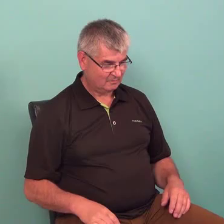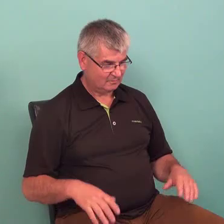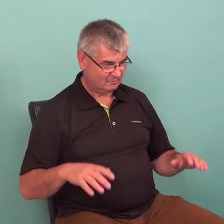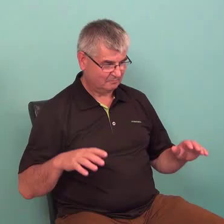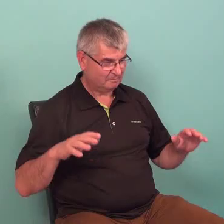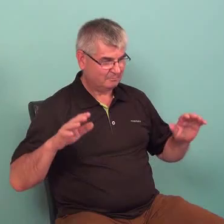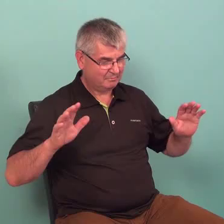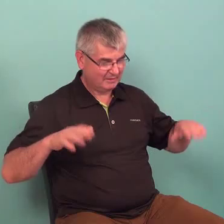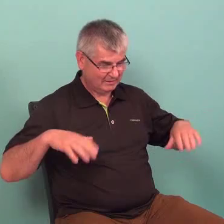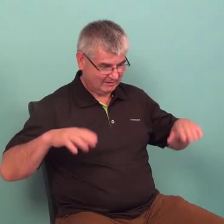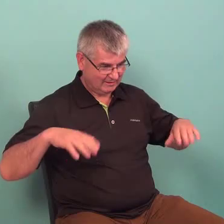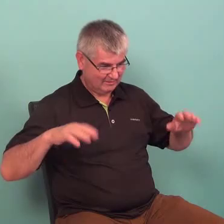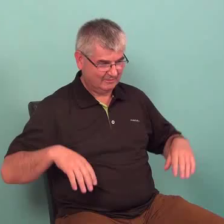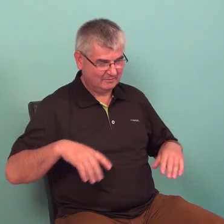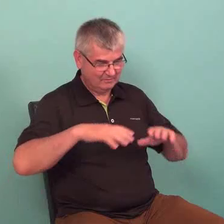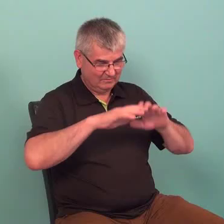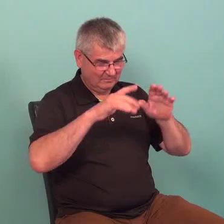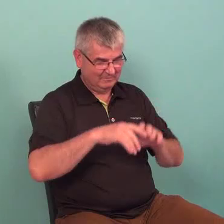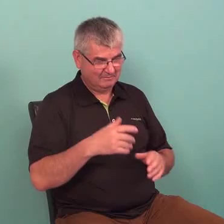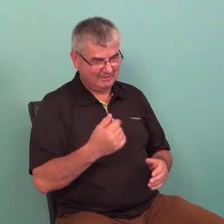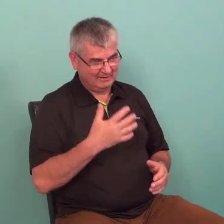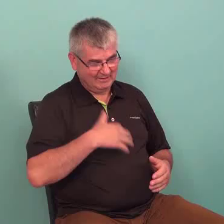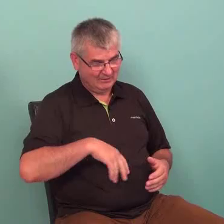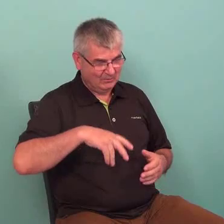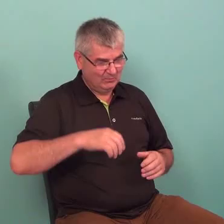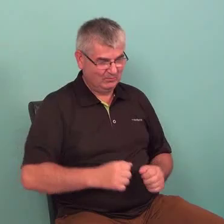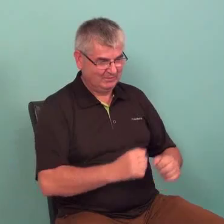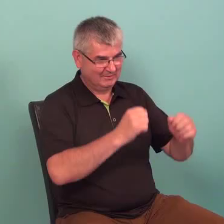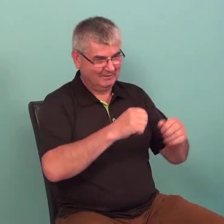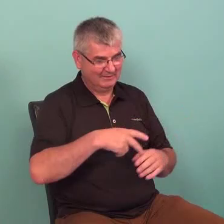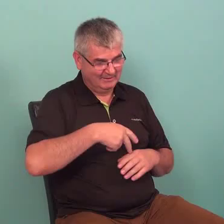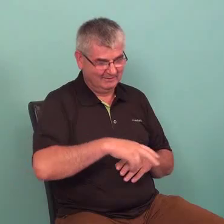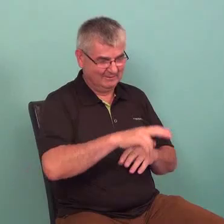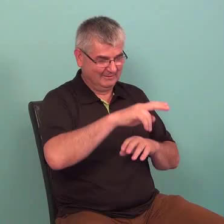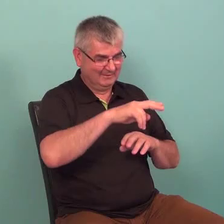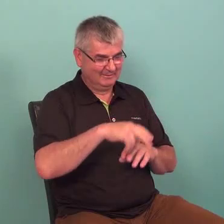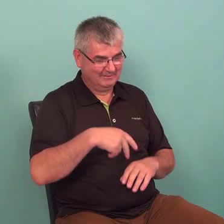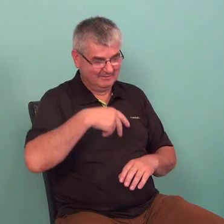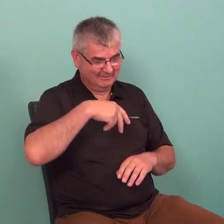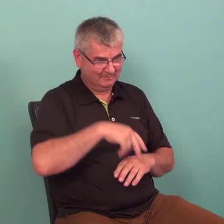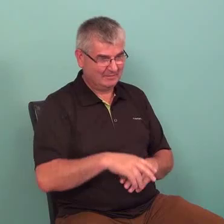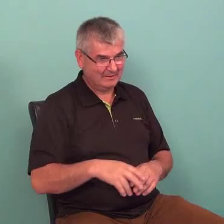Ptak w klatce z przyjemnością się huśta na huśtawce.